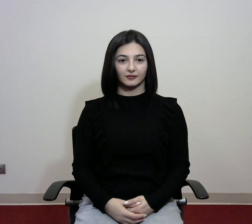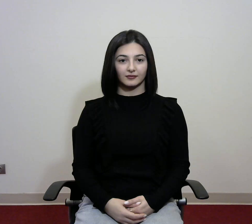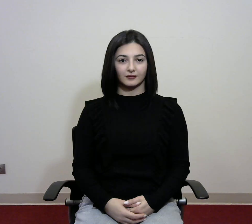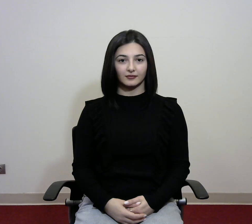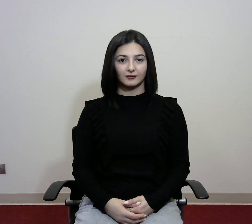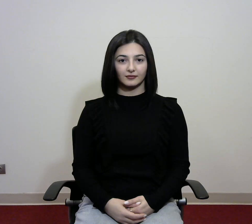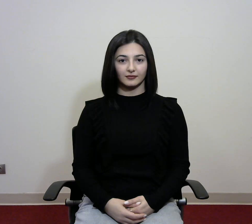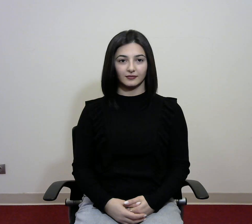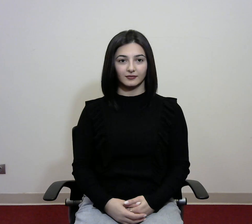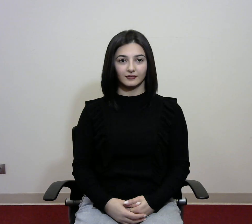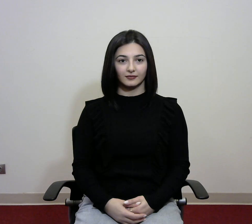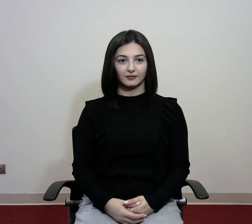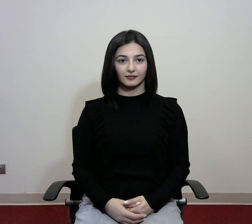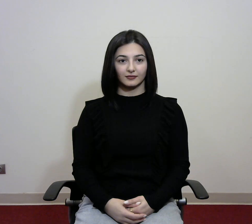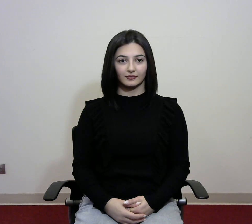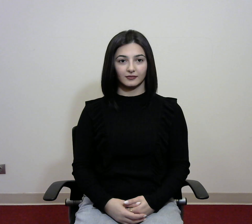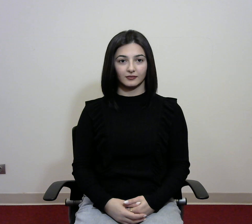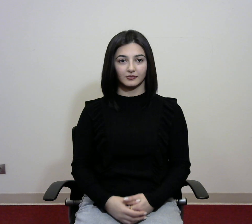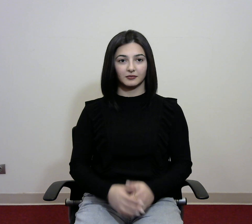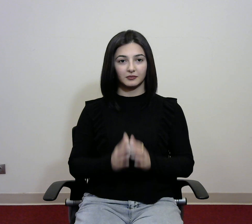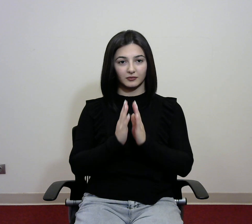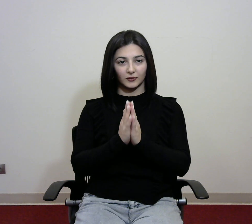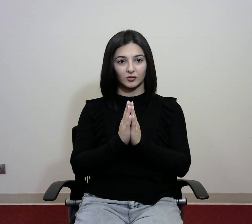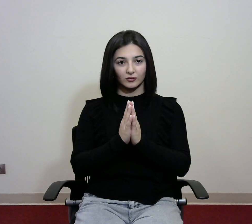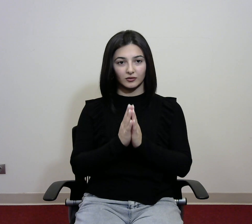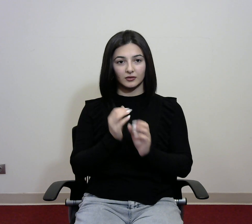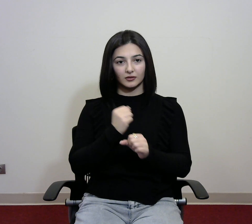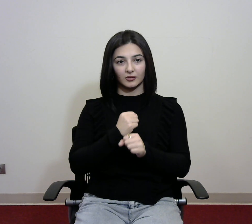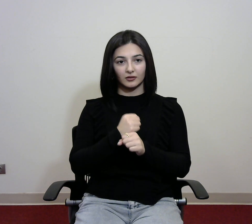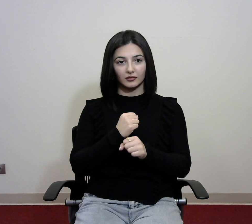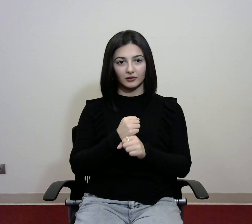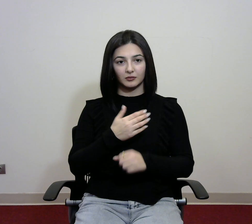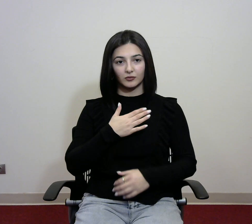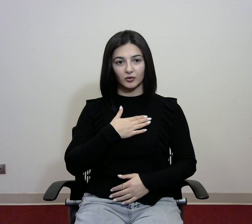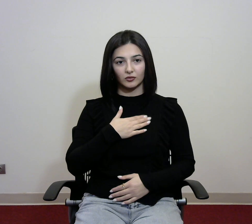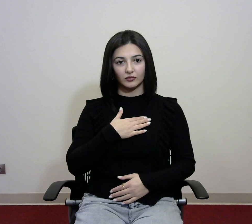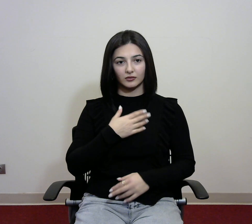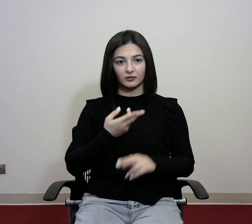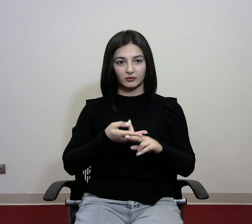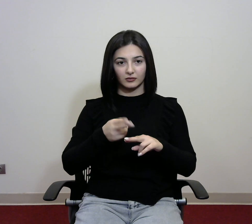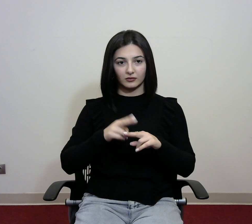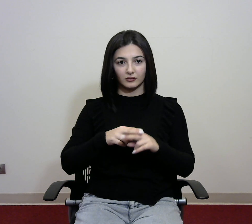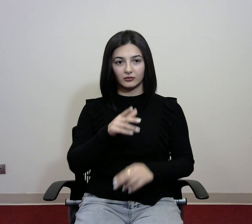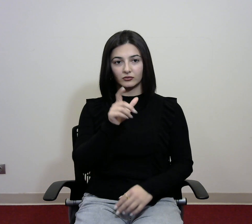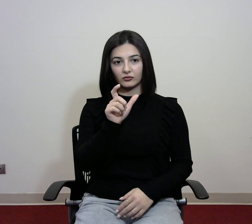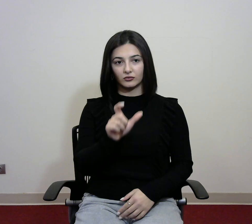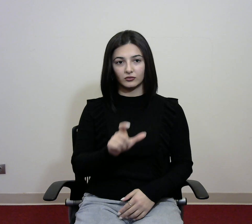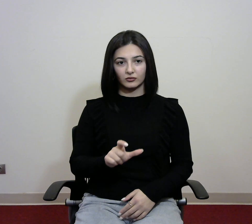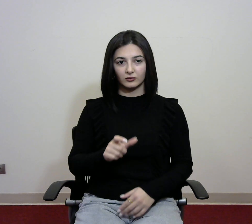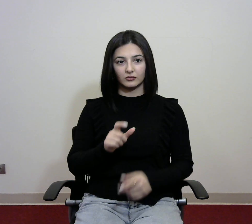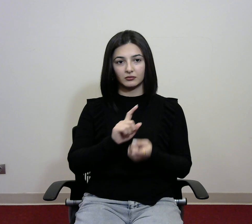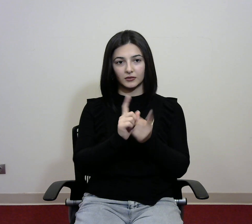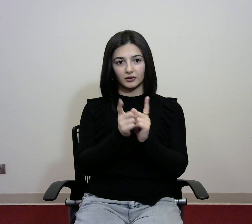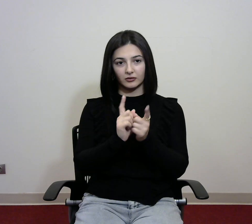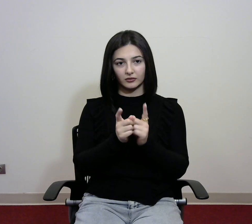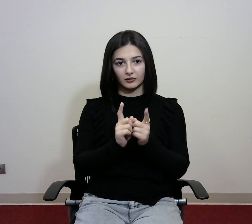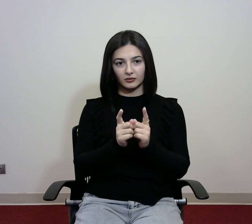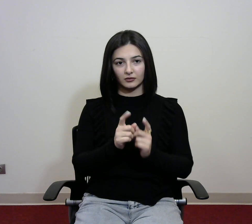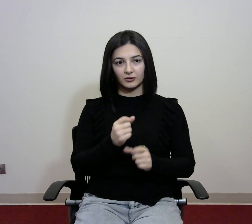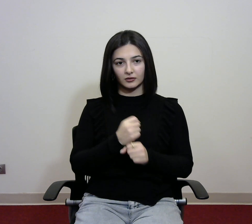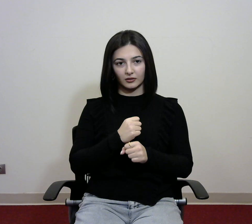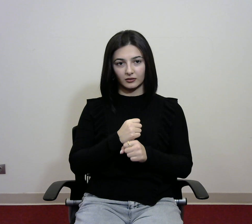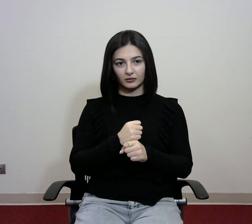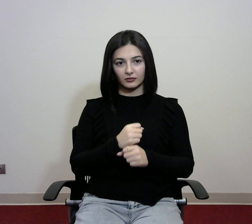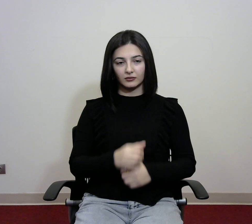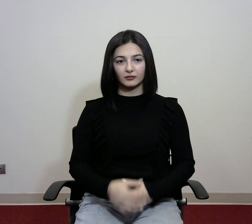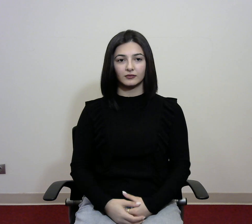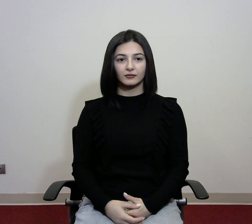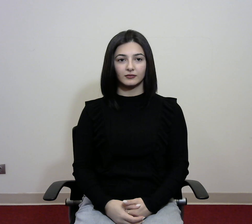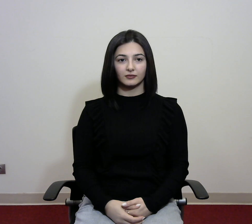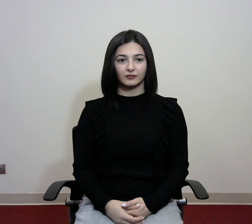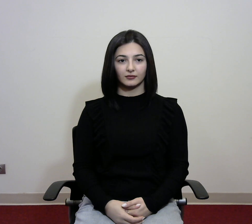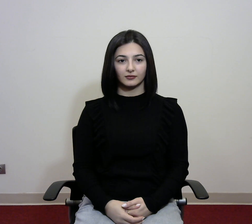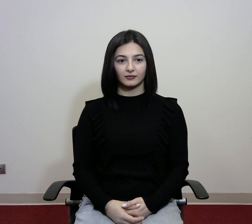Xahiş edirəm, mənə bu şeiri tərcümə edin